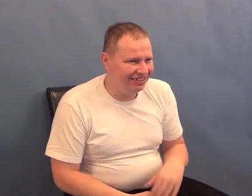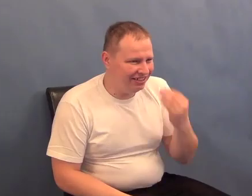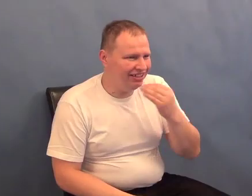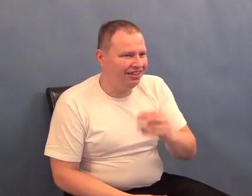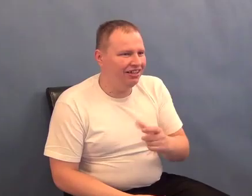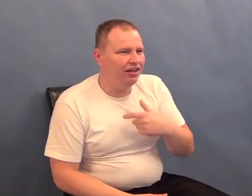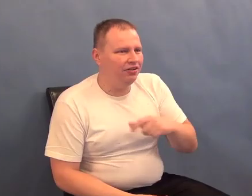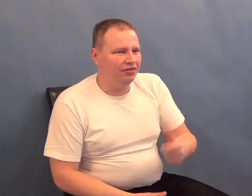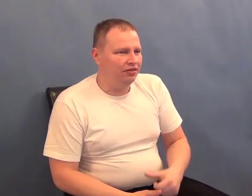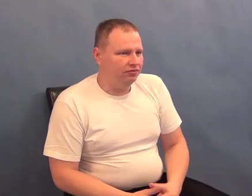Morze.